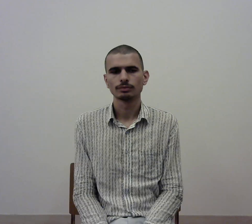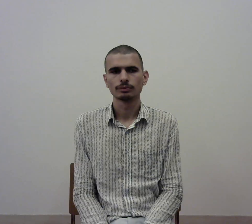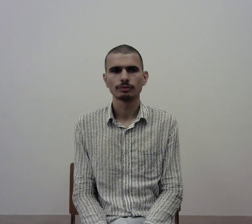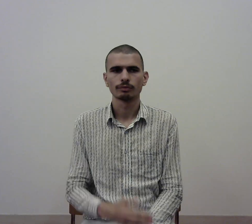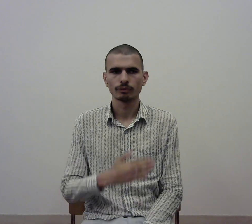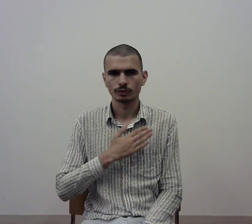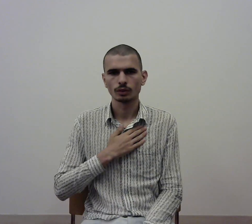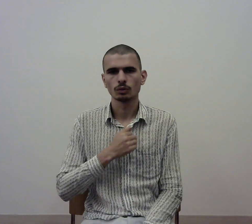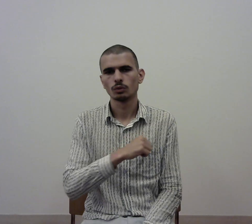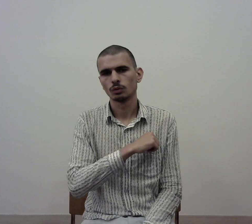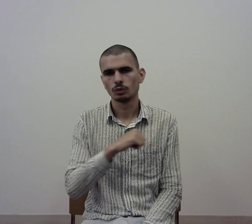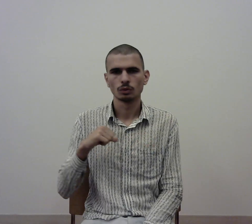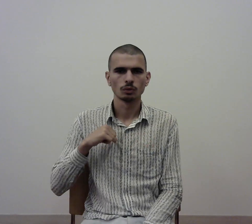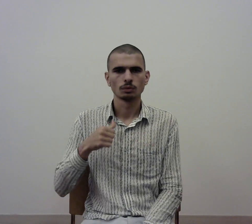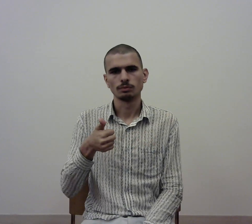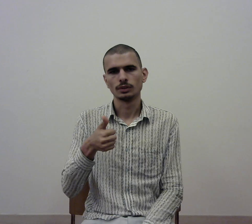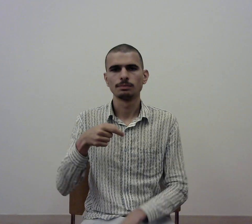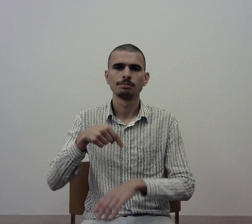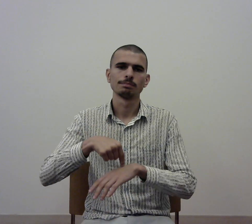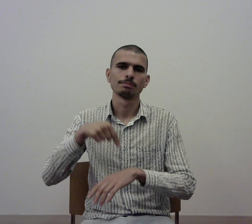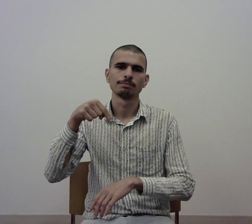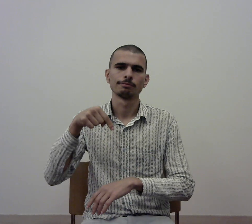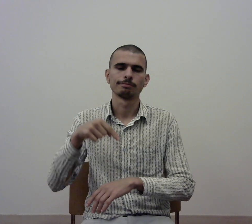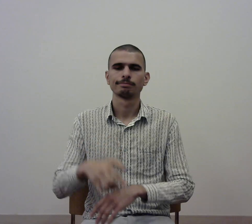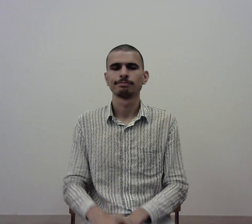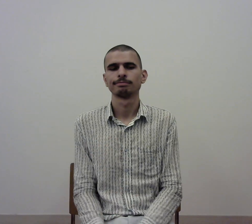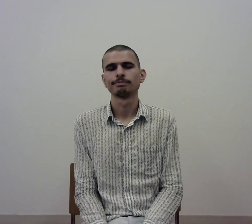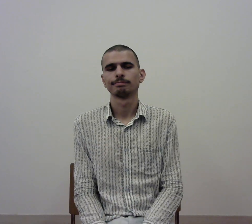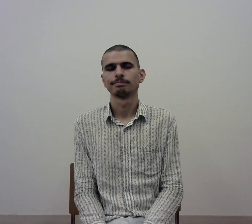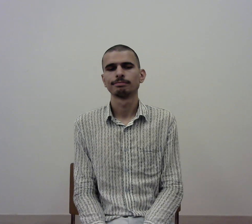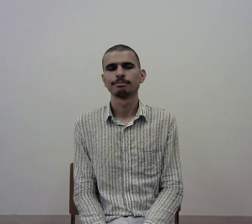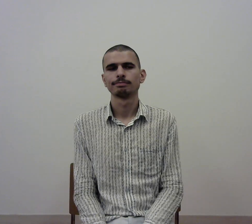Mən özümü yaxşı hiss edirəm